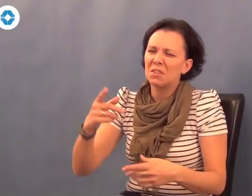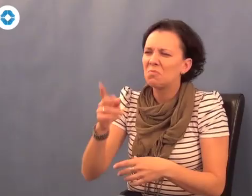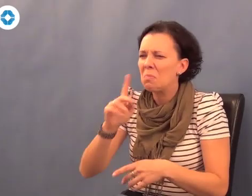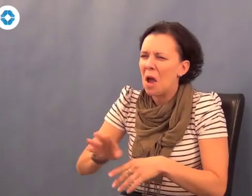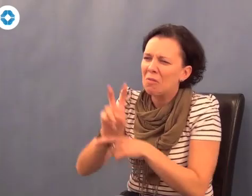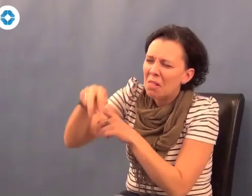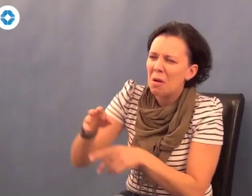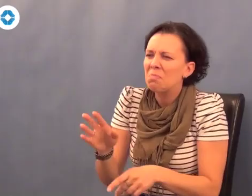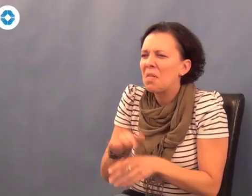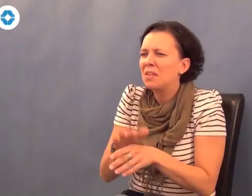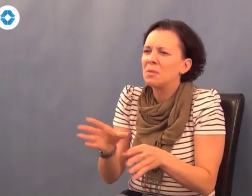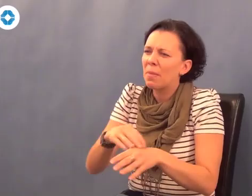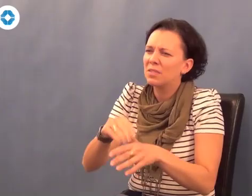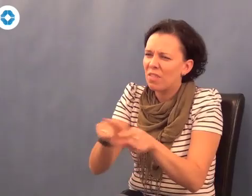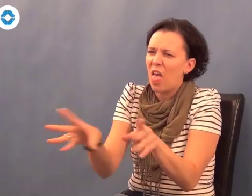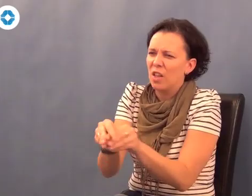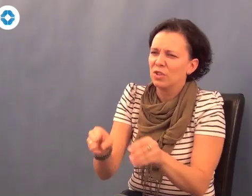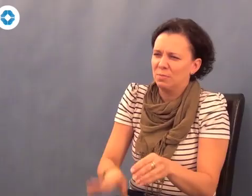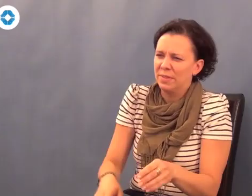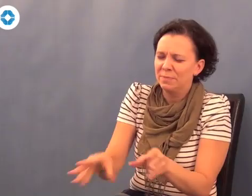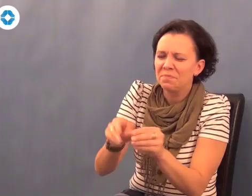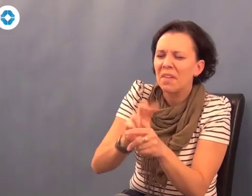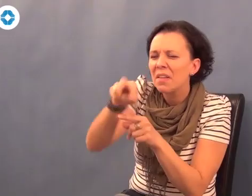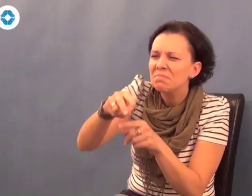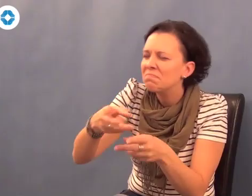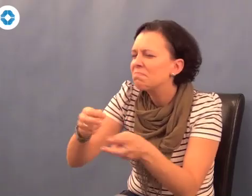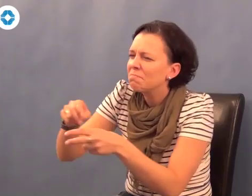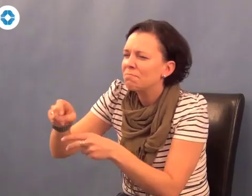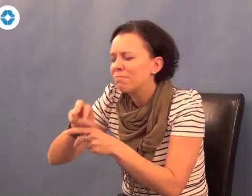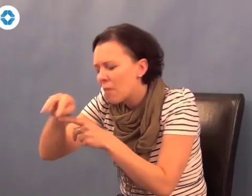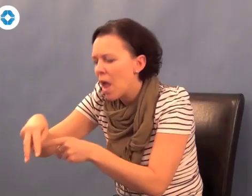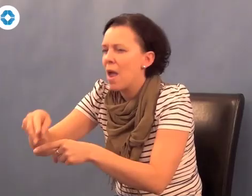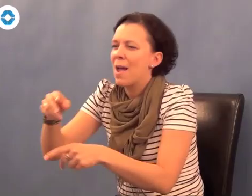Mały chłopak wchodzi na to razem z psem, wspina się i zagląda za pień.